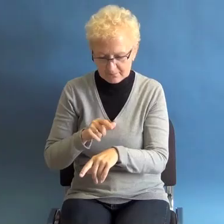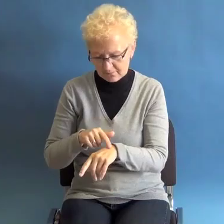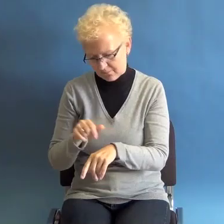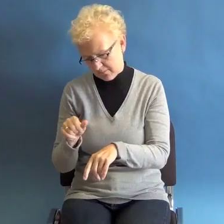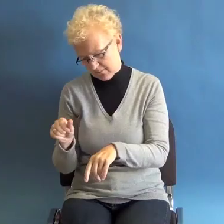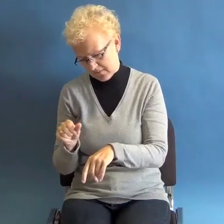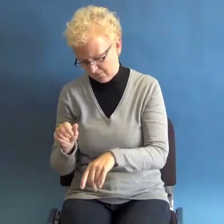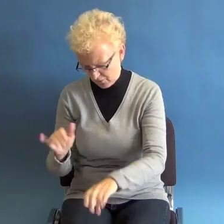Godzina pierwsza.